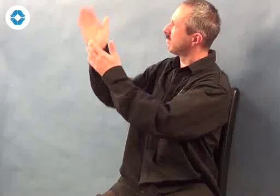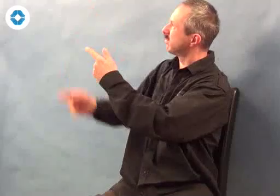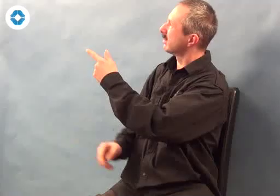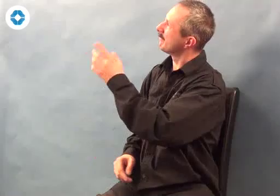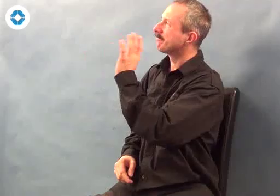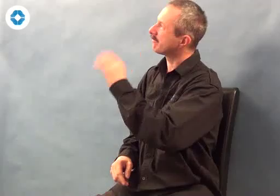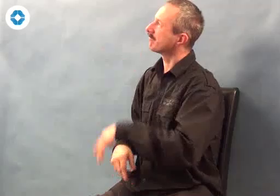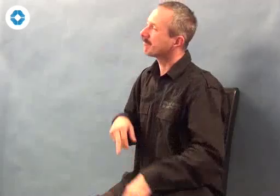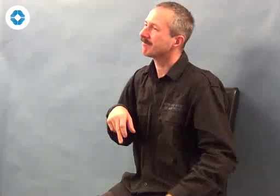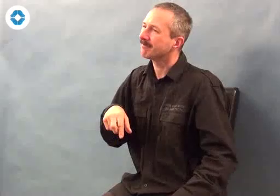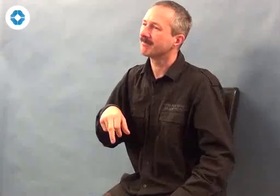Macha na to ręką i idzie dalej.